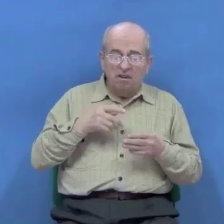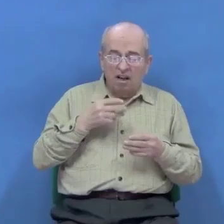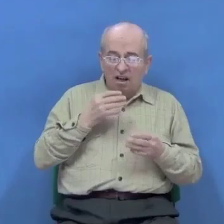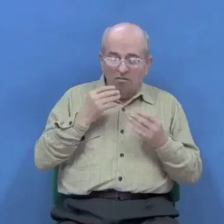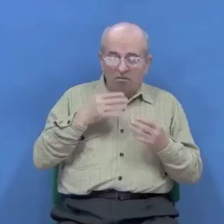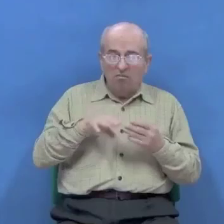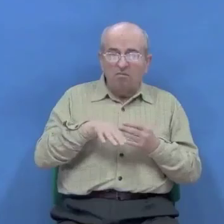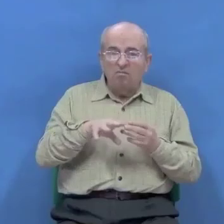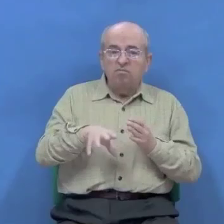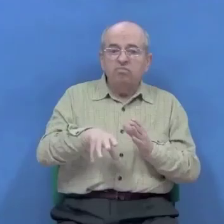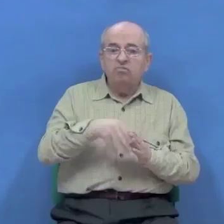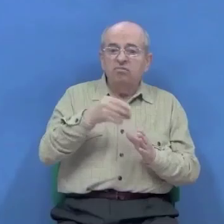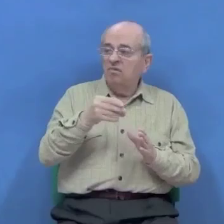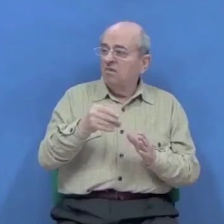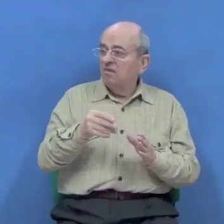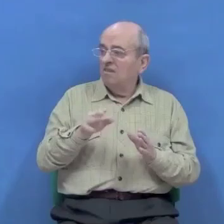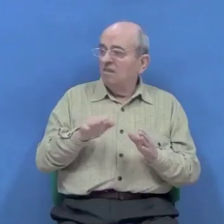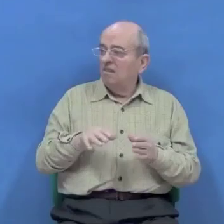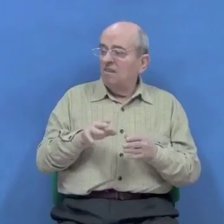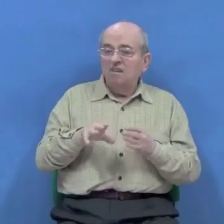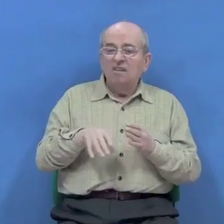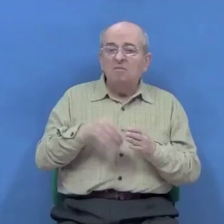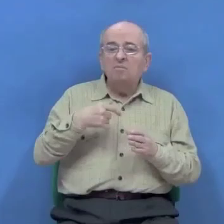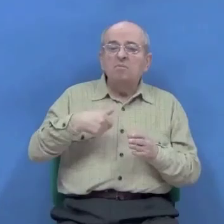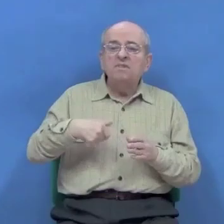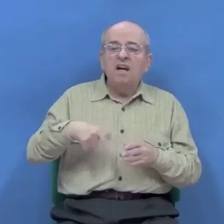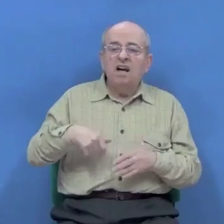Nie ma jedzenia, wszystko się wyczerpało.